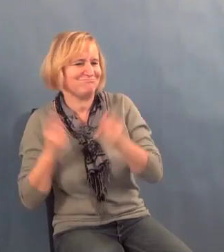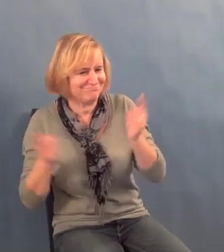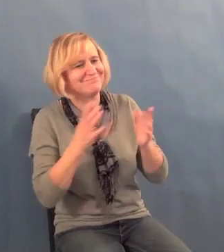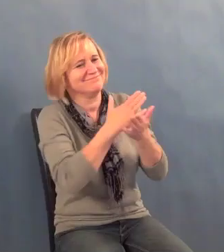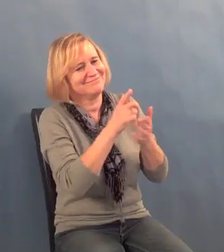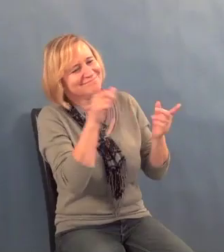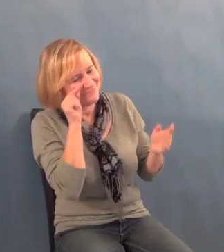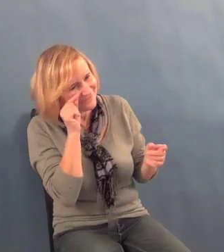On zasnął.